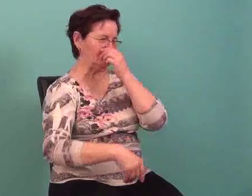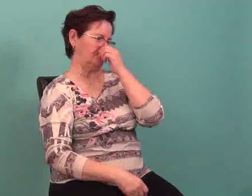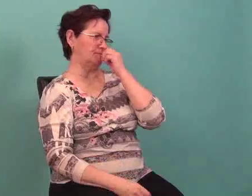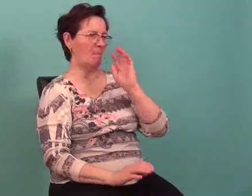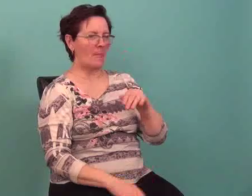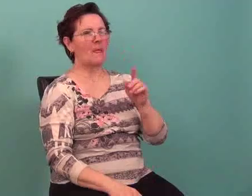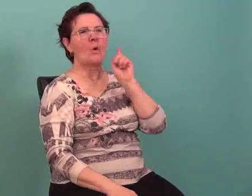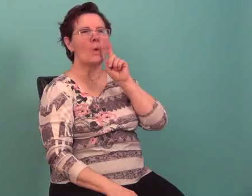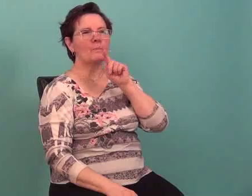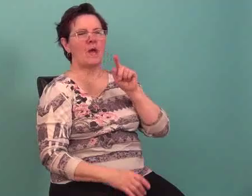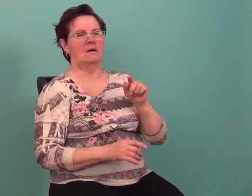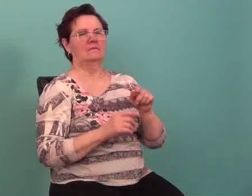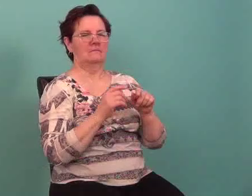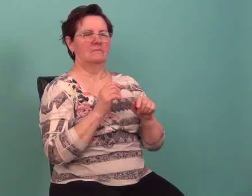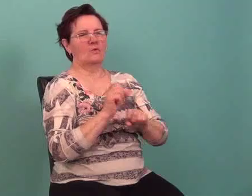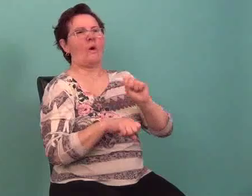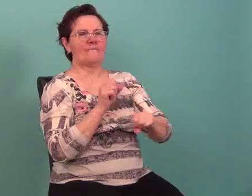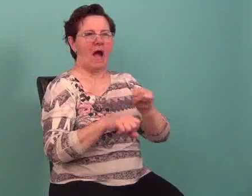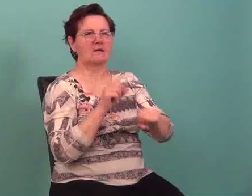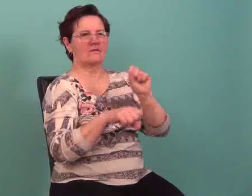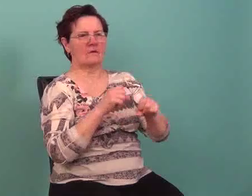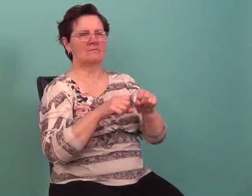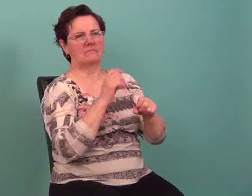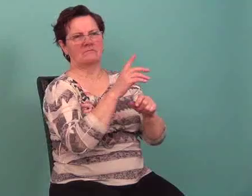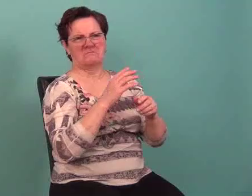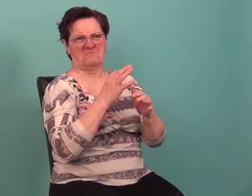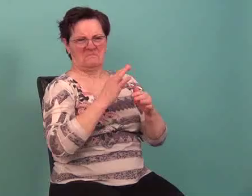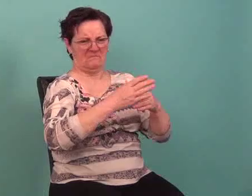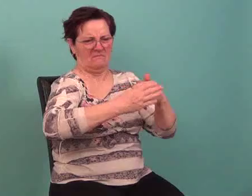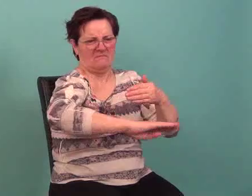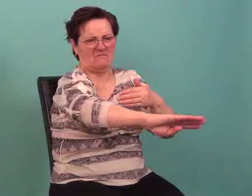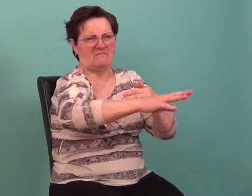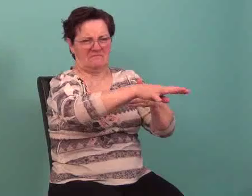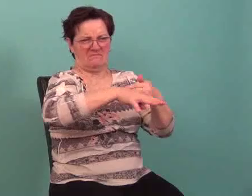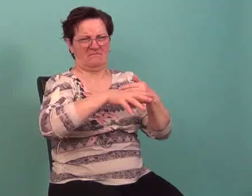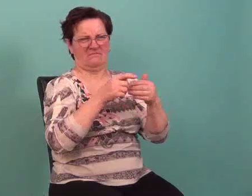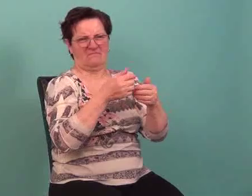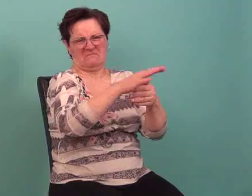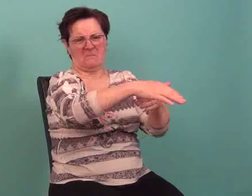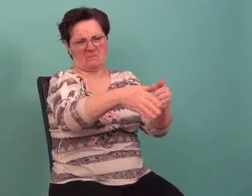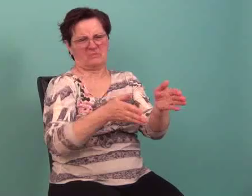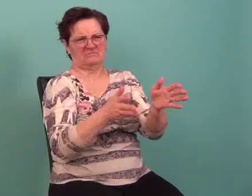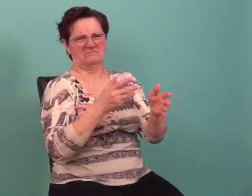Nadjechał chłopiec na rowerze z prostą, długą ramą.